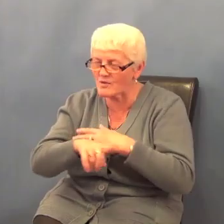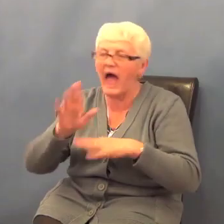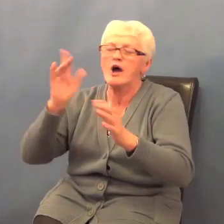Nie!